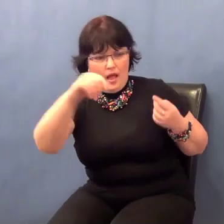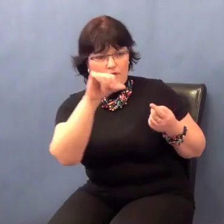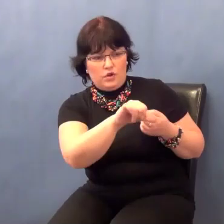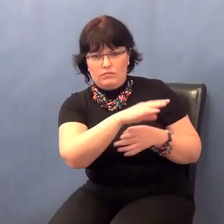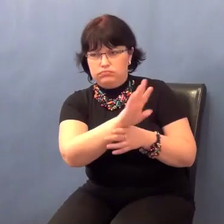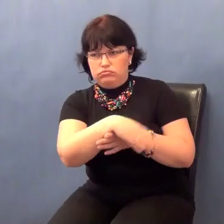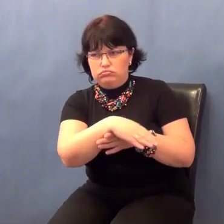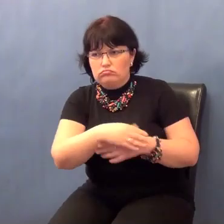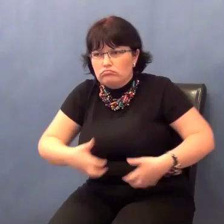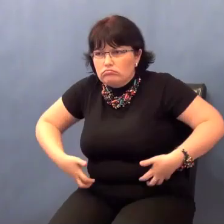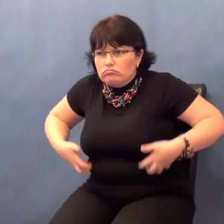Jest płot, ale części nie ma.